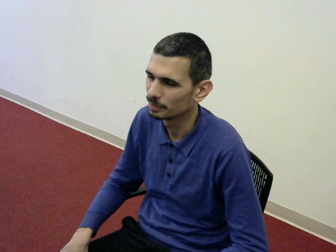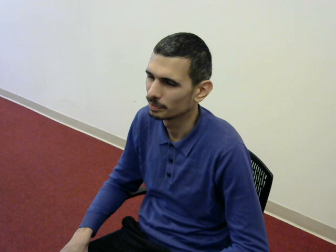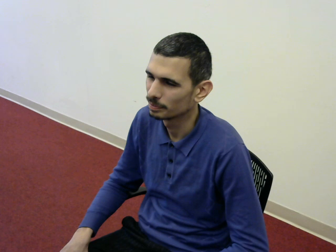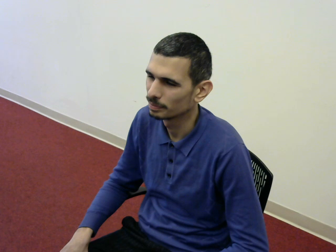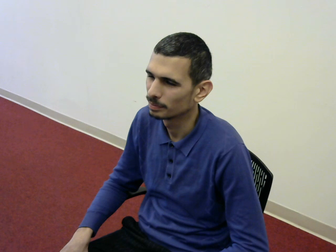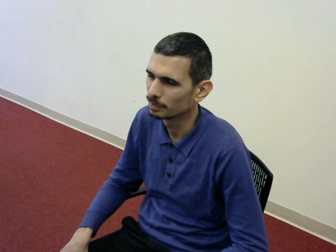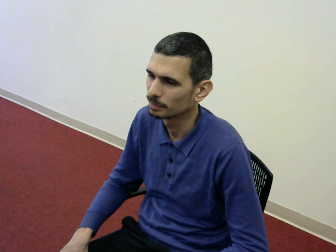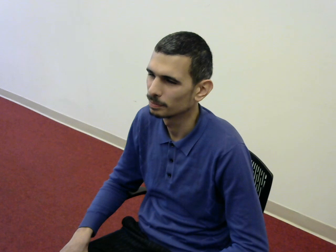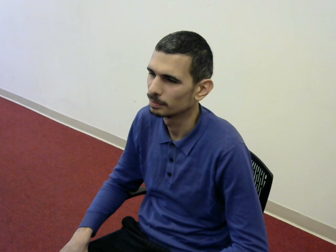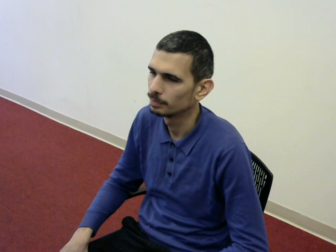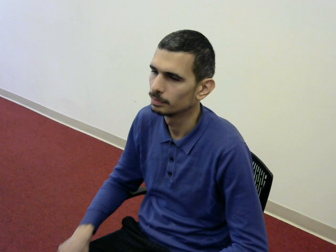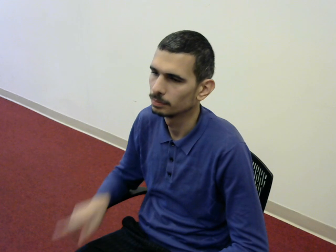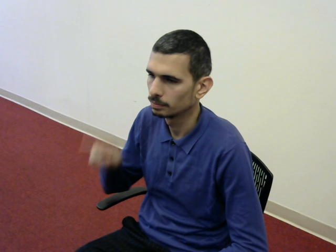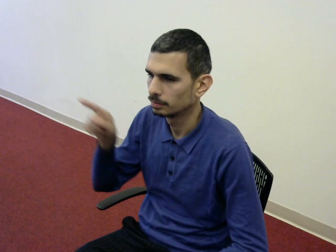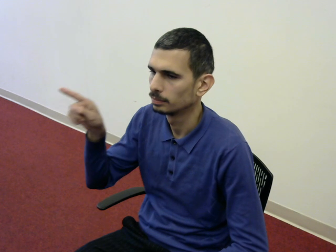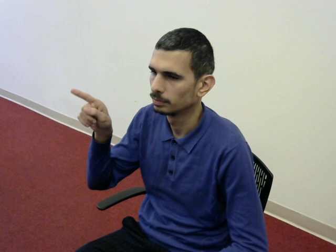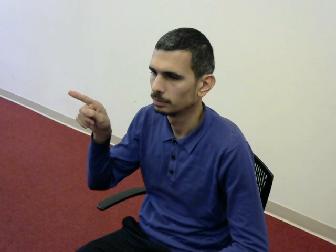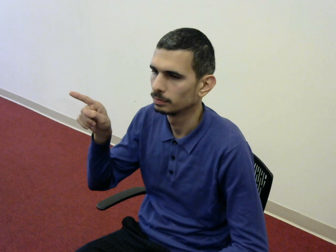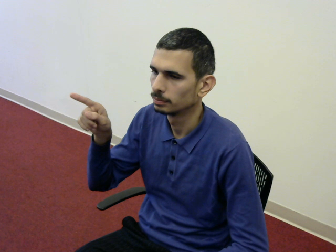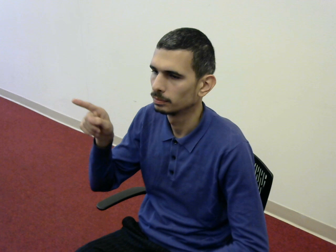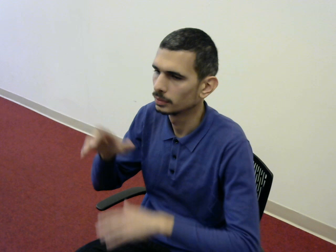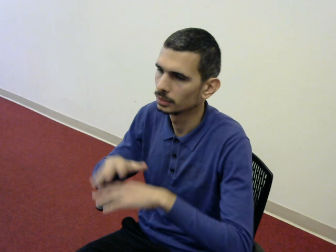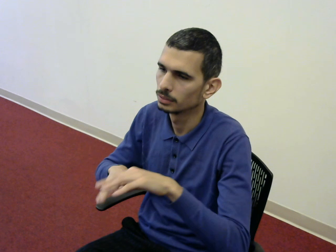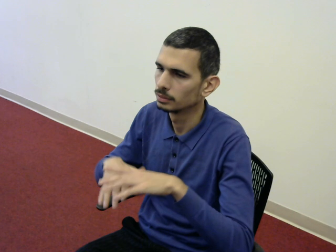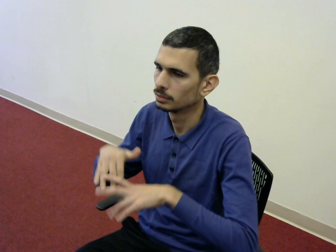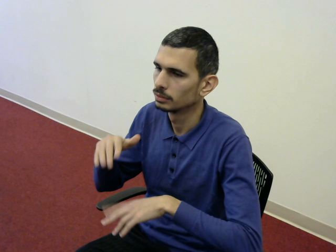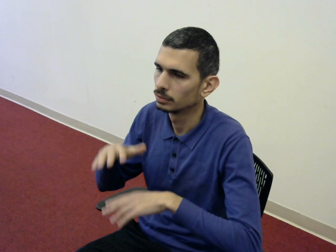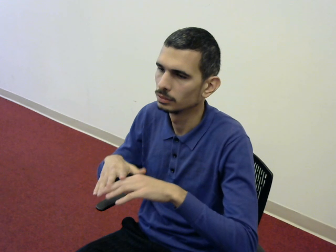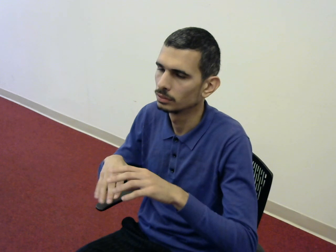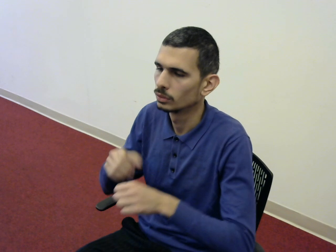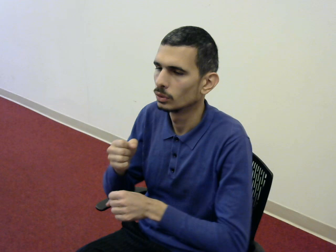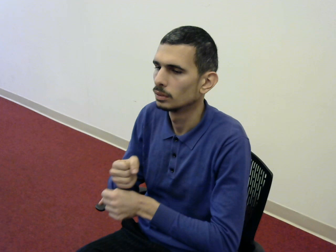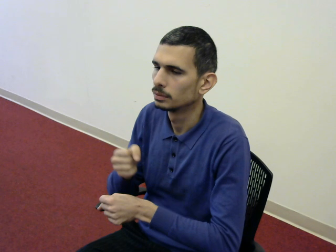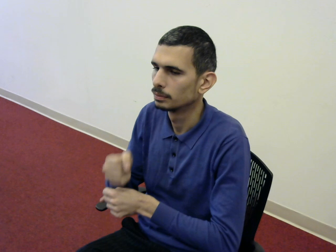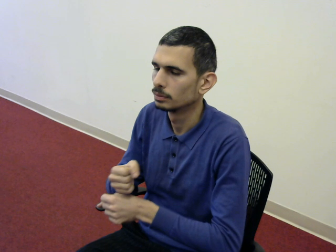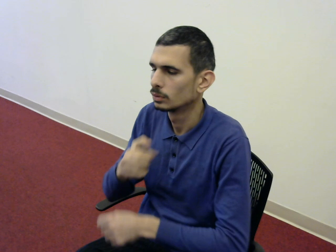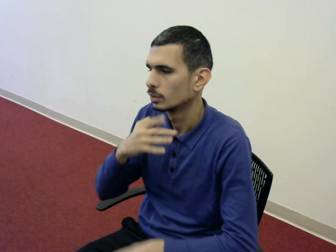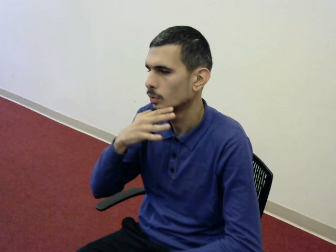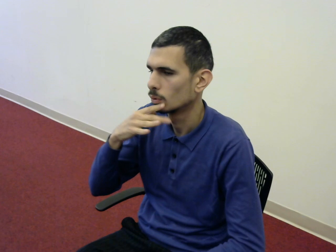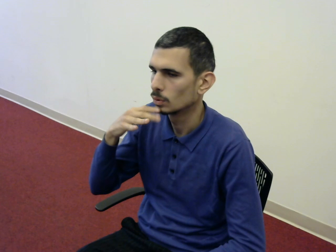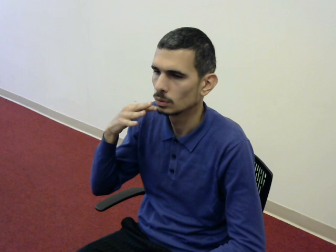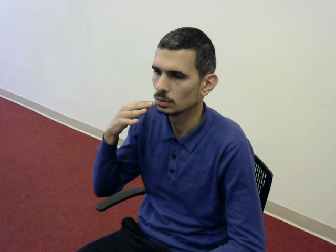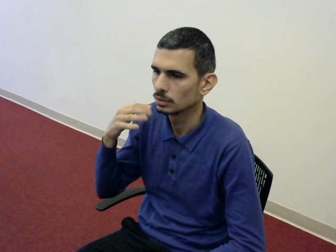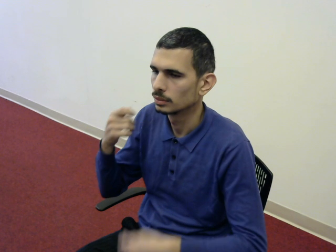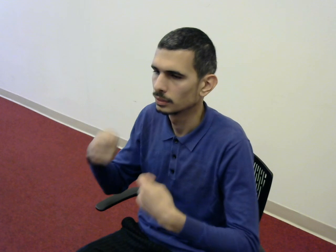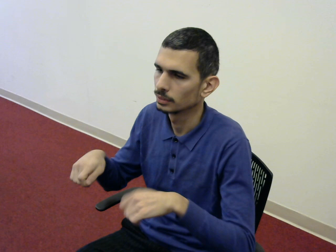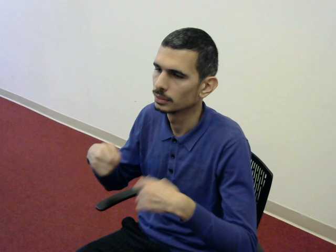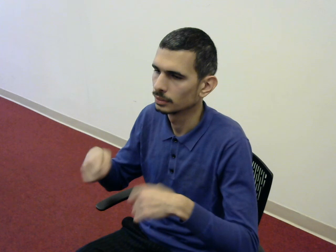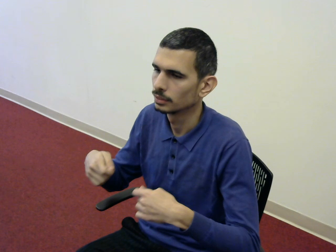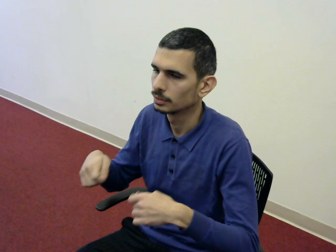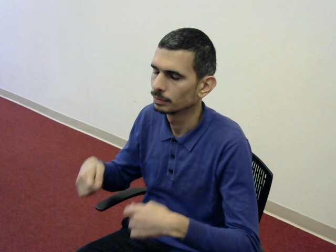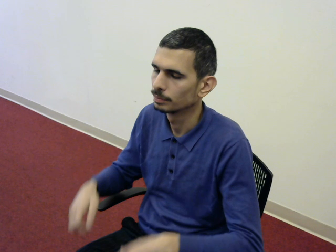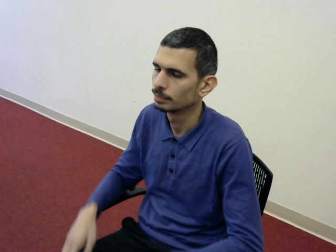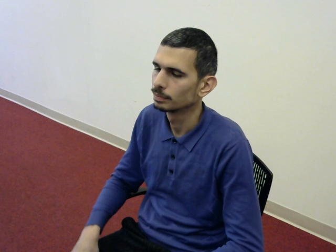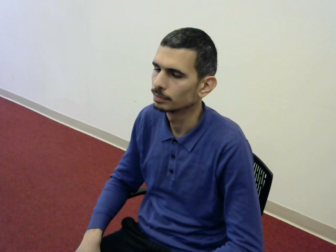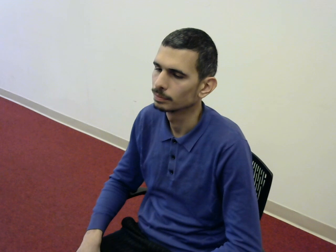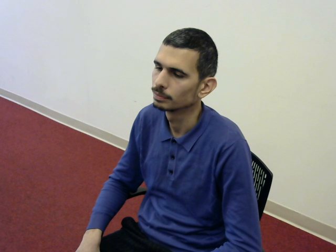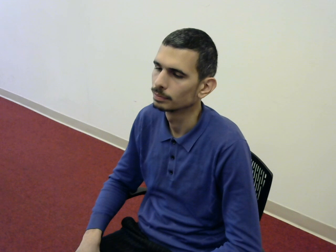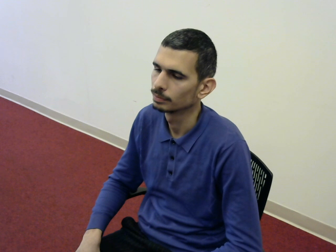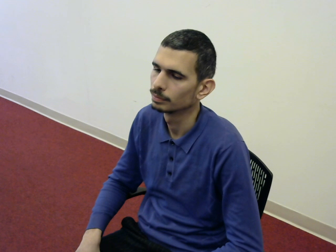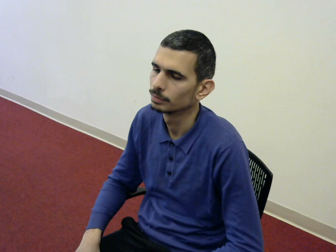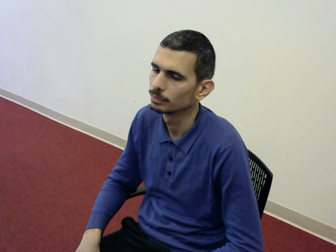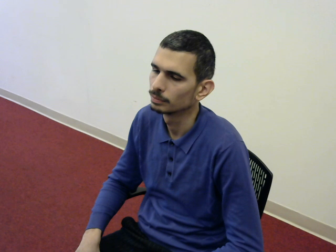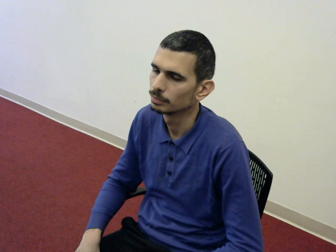Onun əl işləri çox satılır